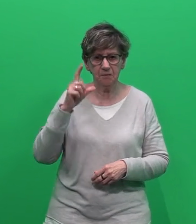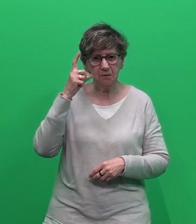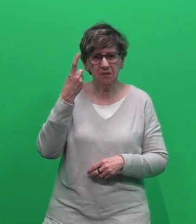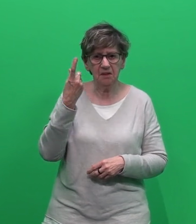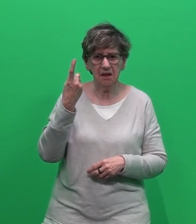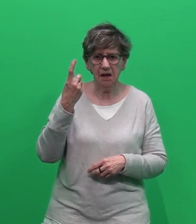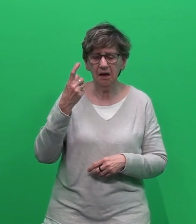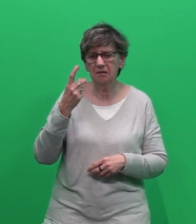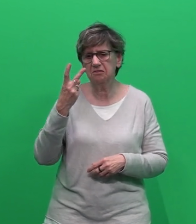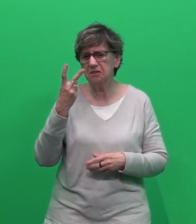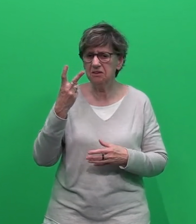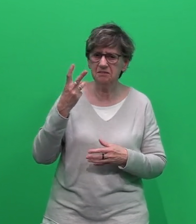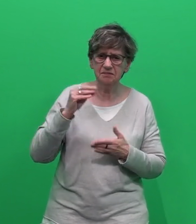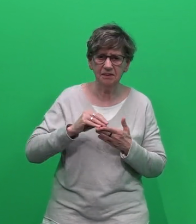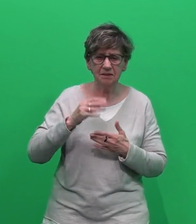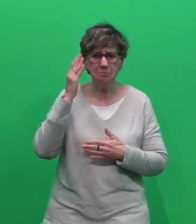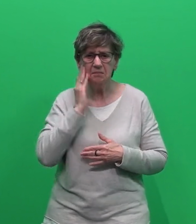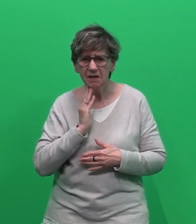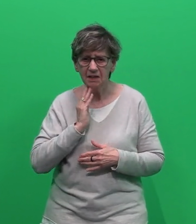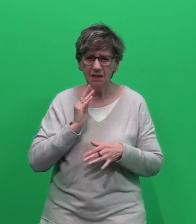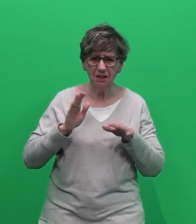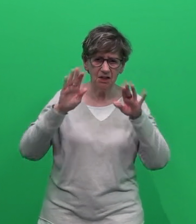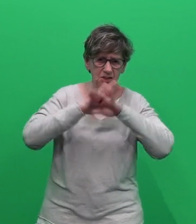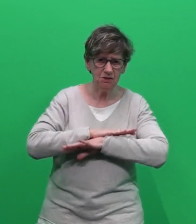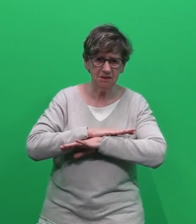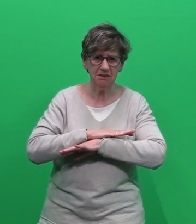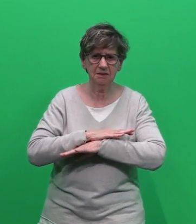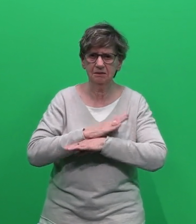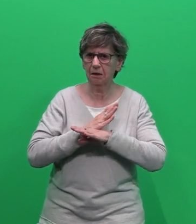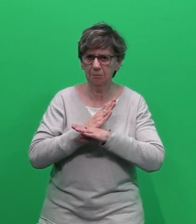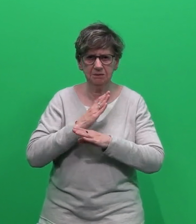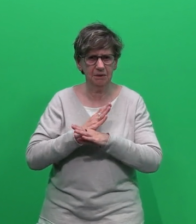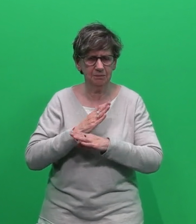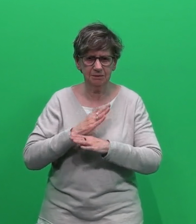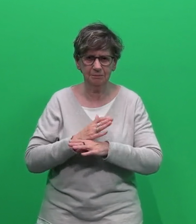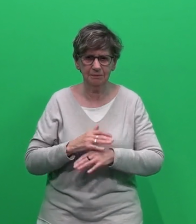En un dia dues o tres vegades, sempre al matí i a la nit.